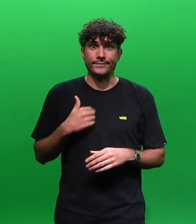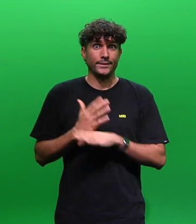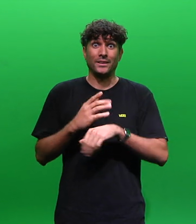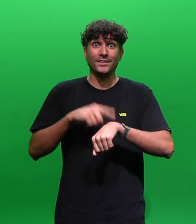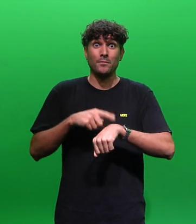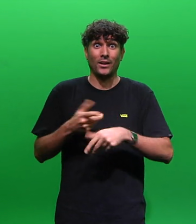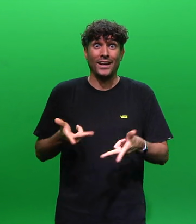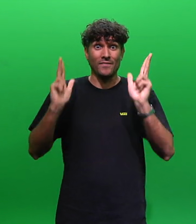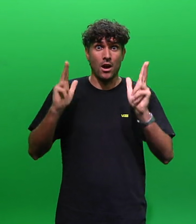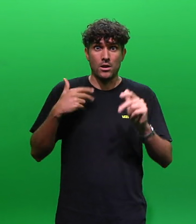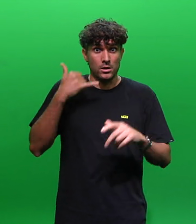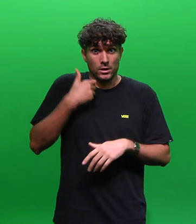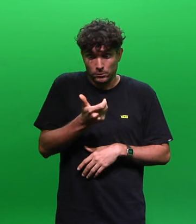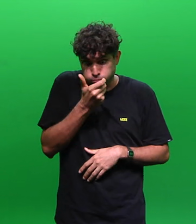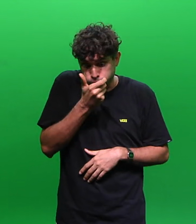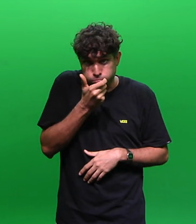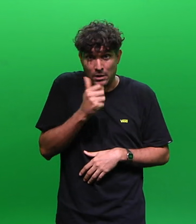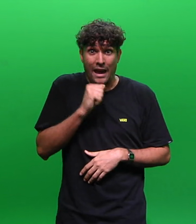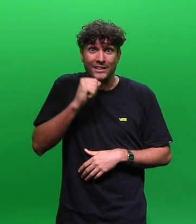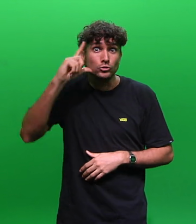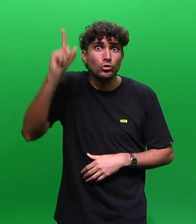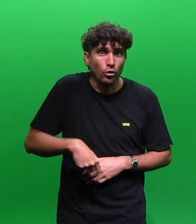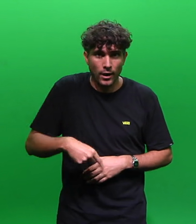Sempre que tinc temps lliure agafo el mòbil, estic gairebé tot el dia mirant el mòbil.